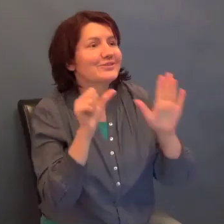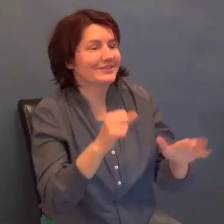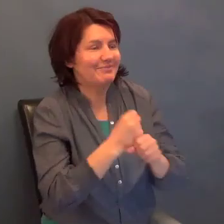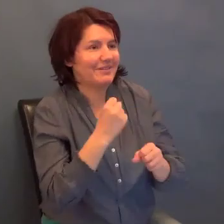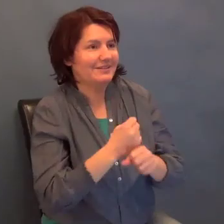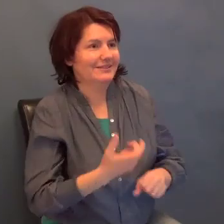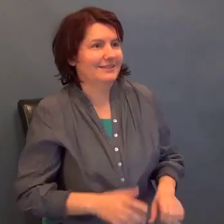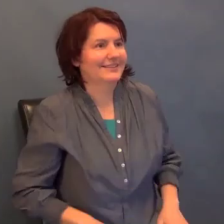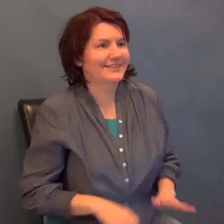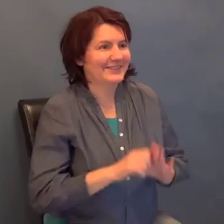Do szóstej pracuję.